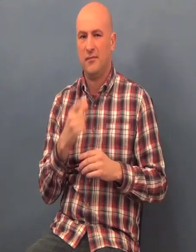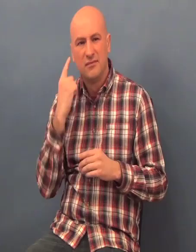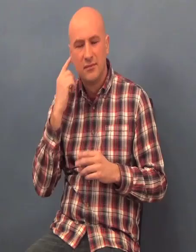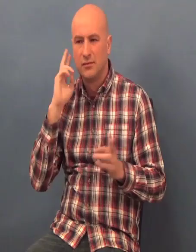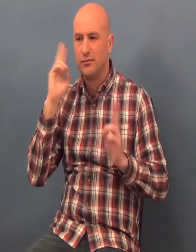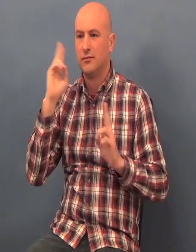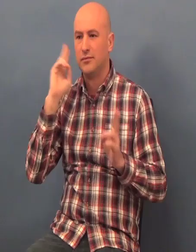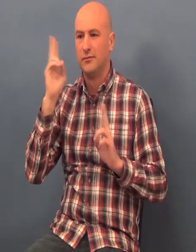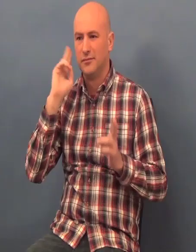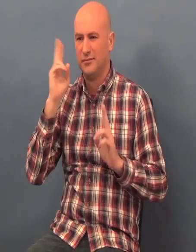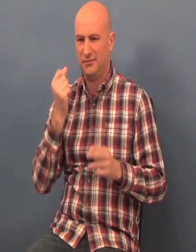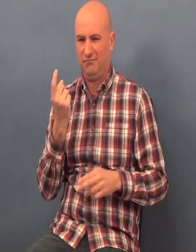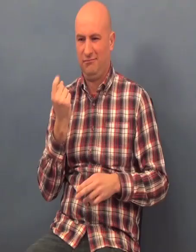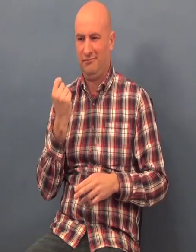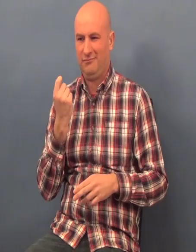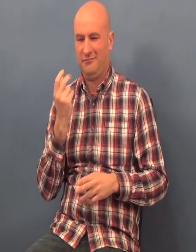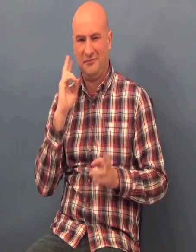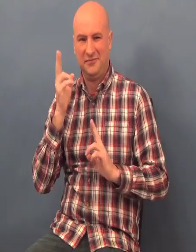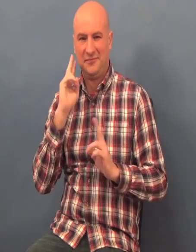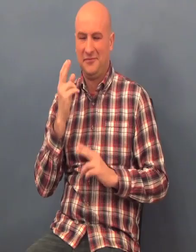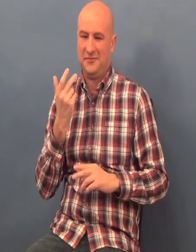Słyszy hałas, zastanawia się, co to za dźwięki.